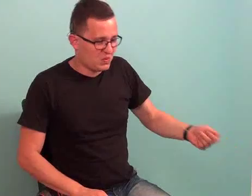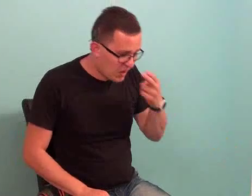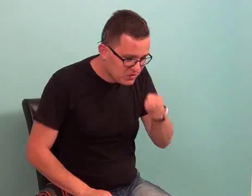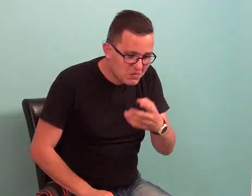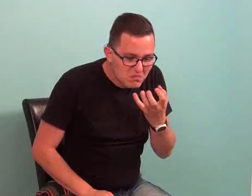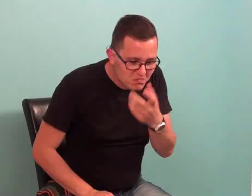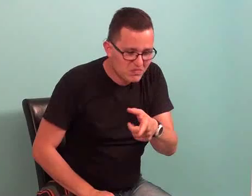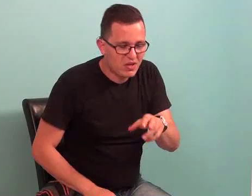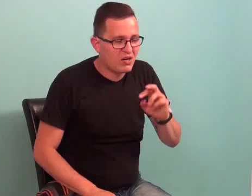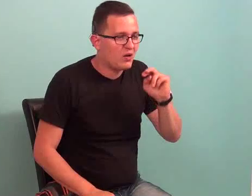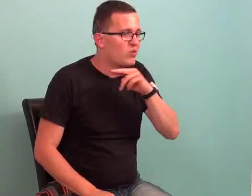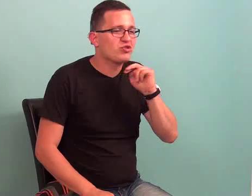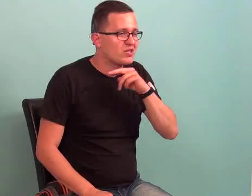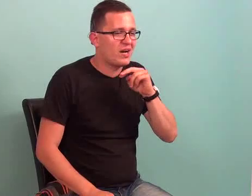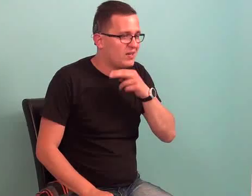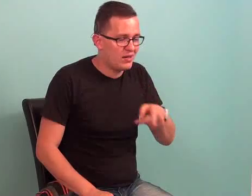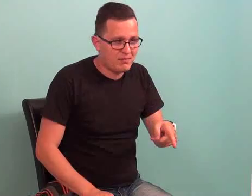Zwierzę patrzy na kosze i wącha te gruszki.